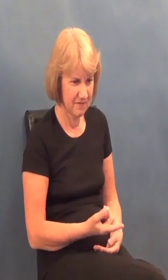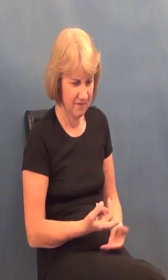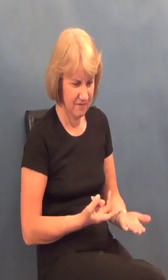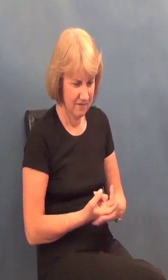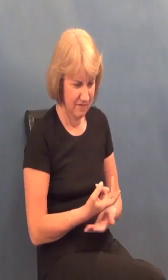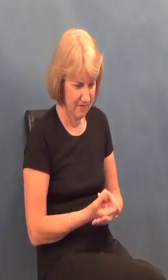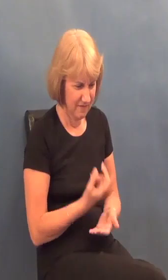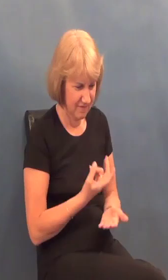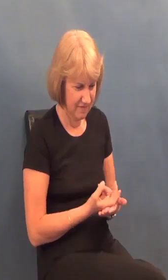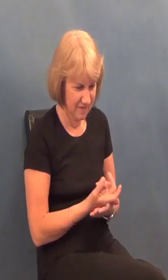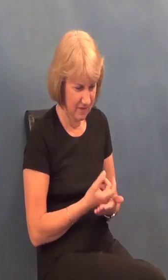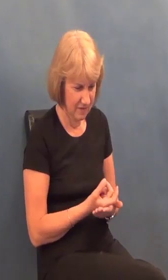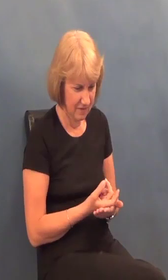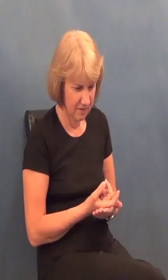Sanki? To dziwne.